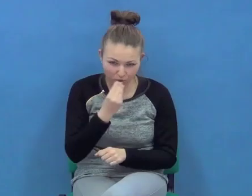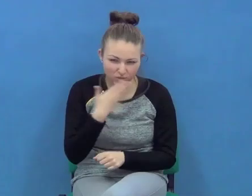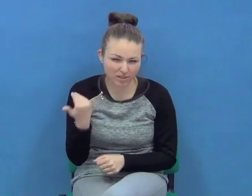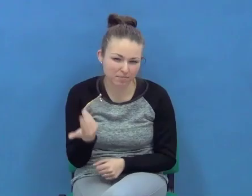Nie ma.